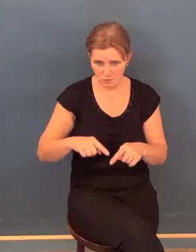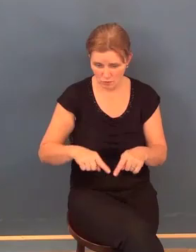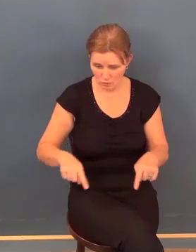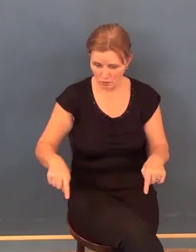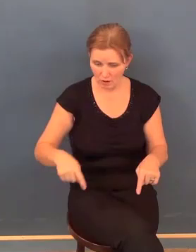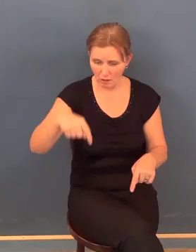Linia.